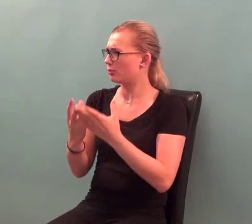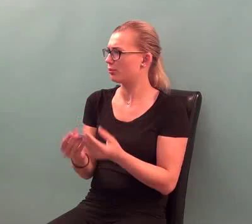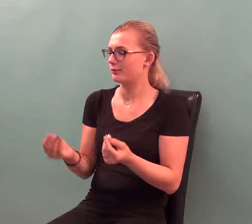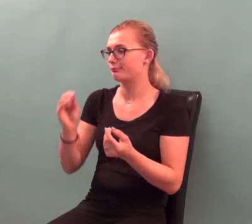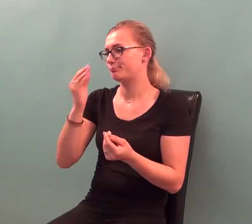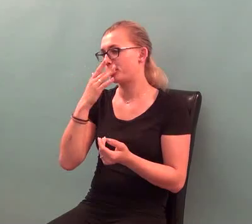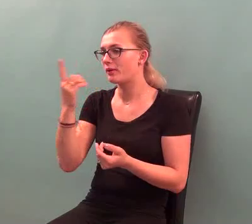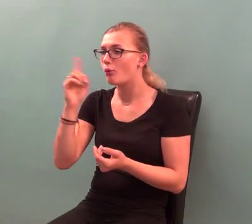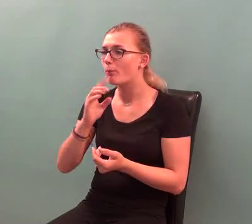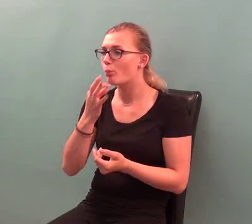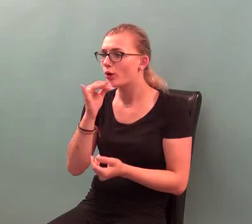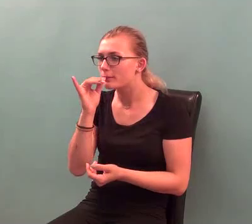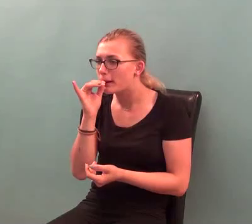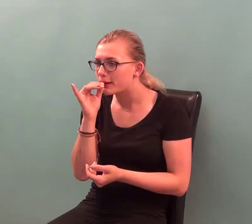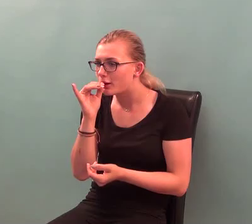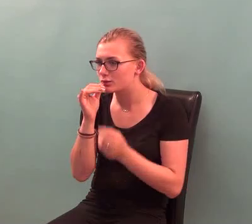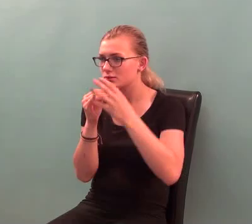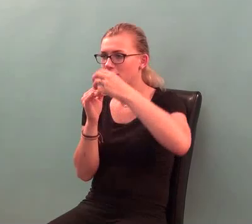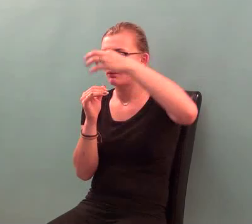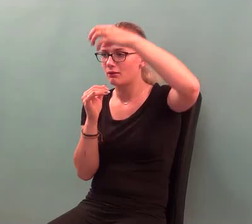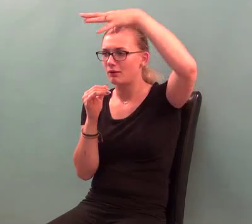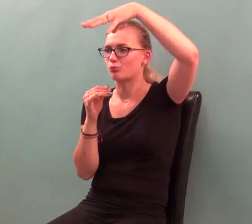Okazuje się, że jeden młody chłopak palił papierosa i dym doleciał do czujnika na suficie.